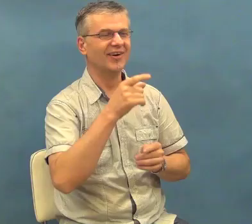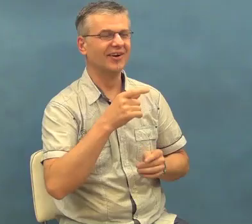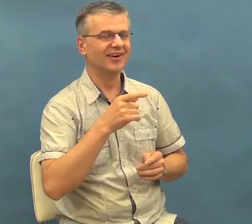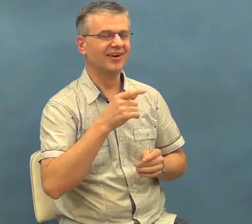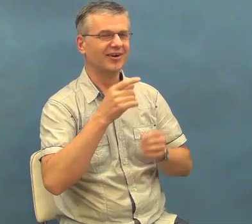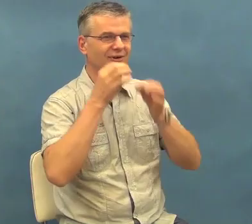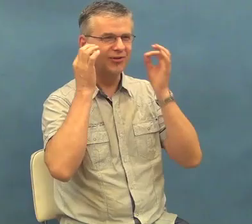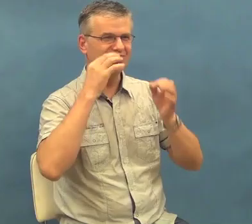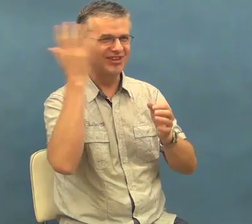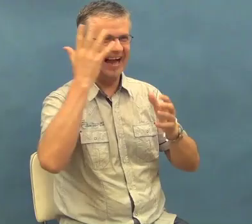Czarny kot.